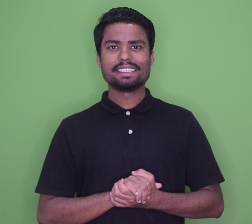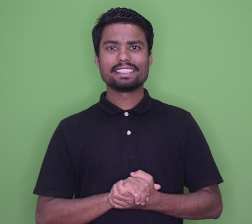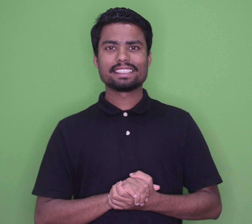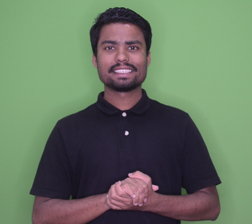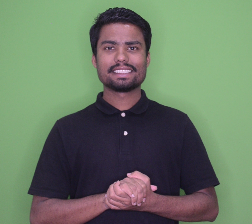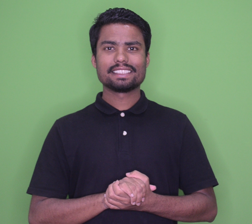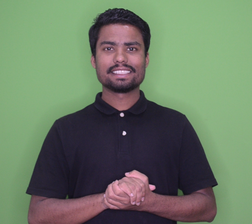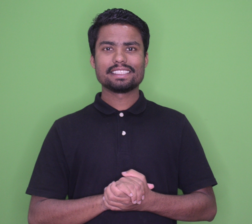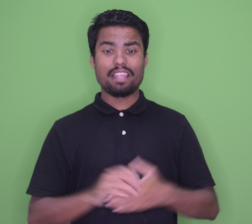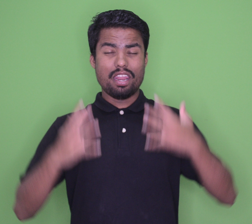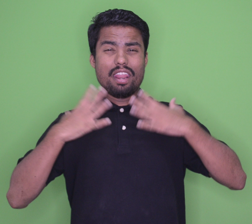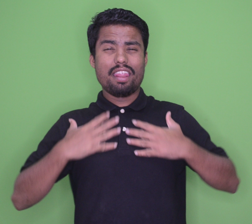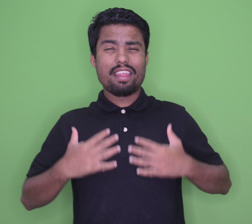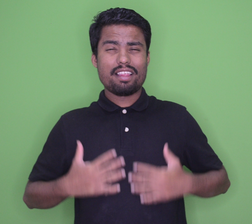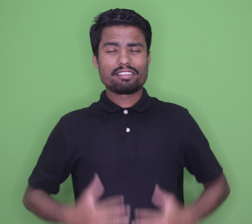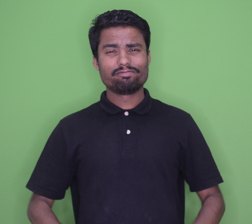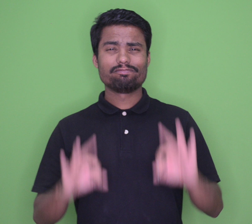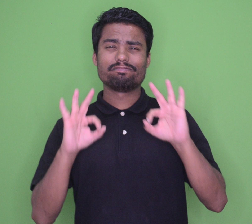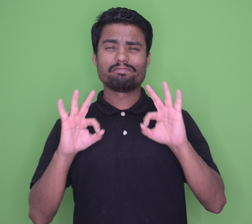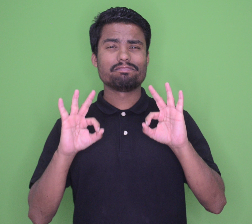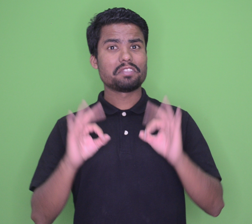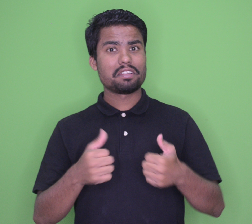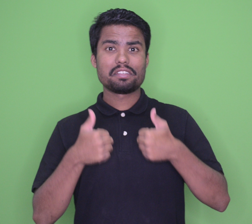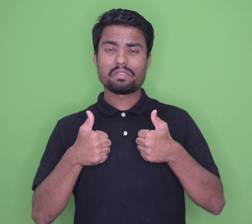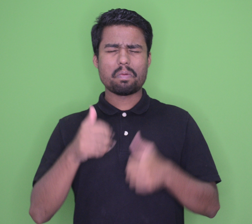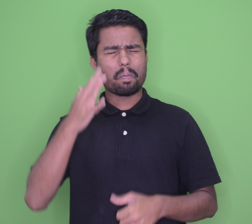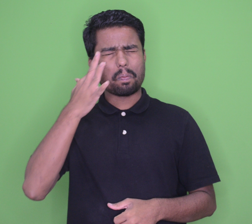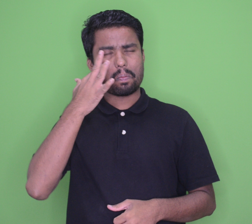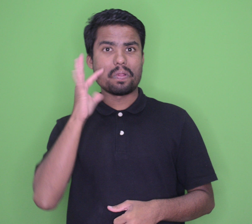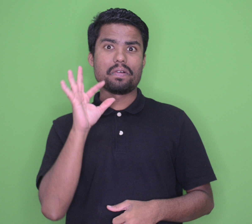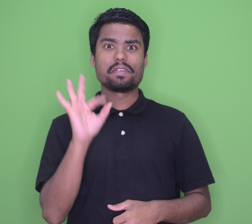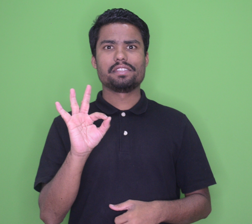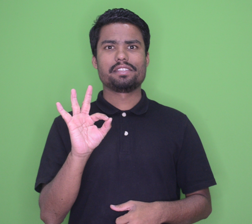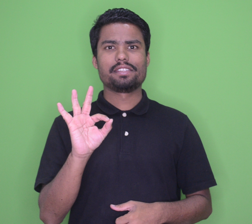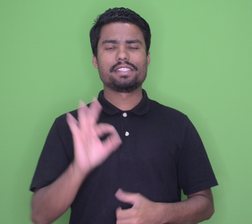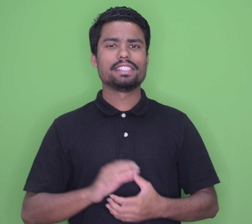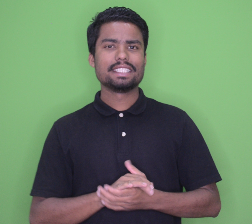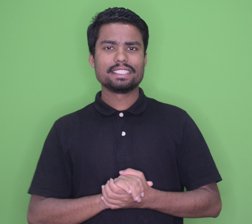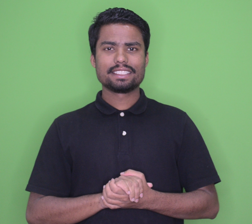Health is important